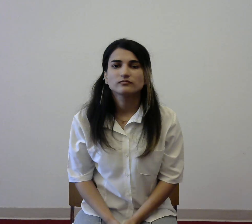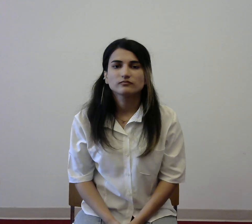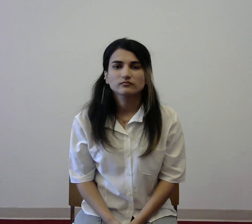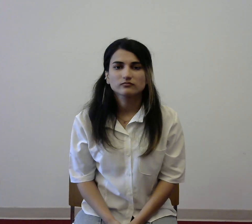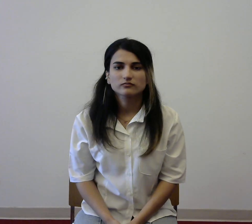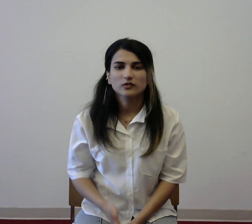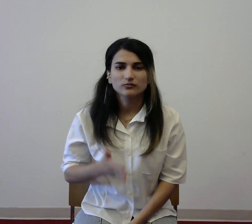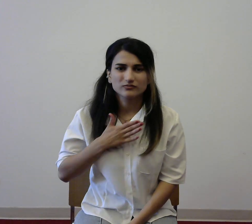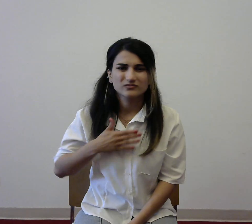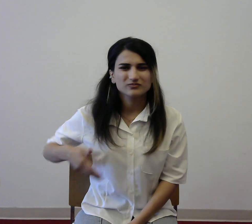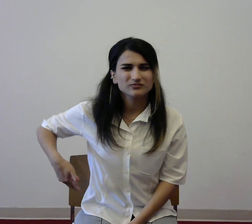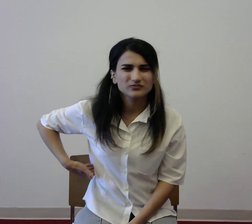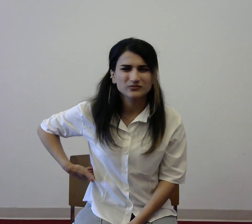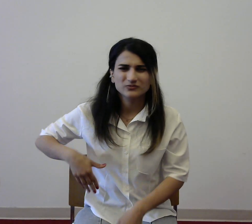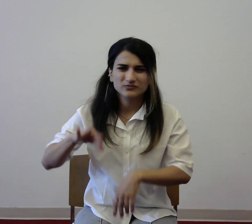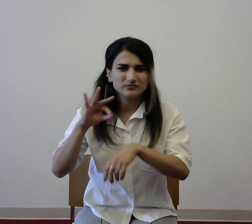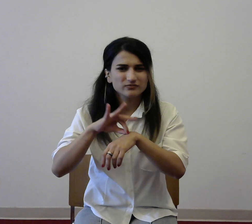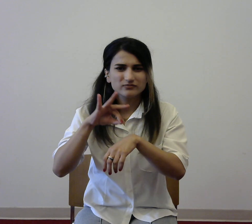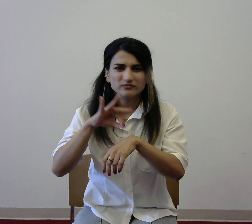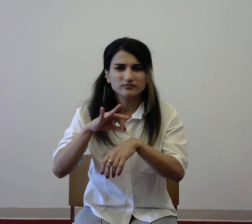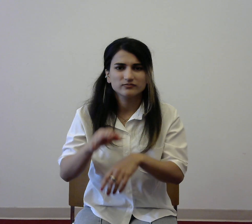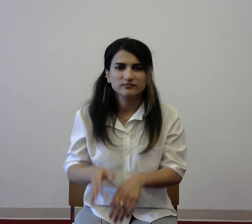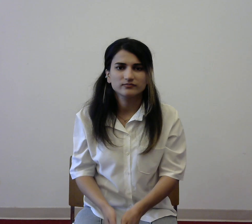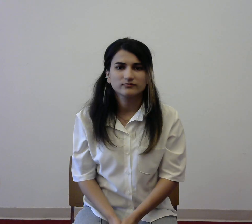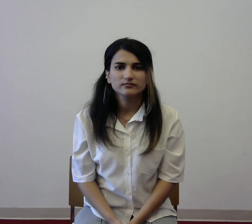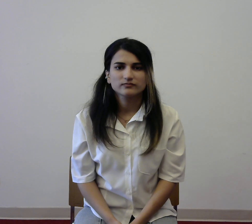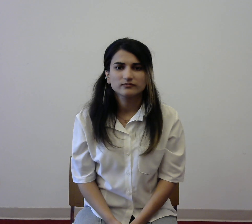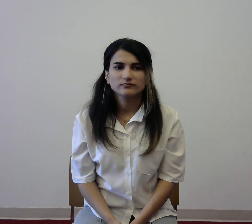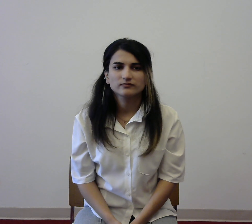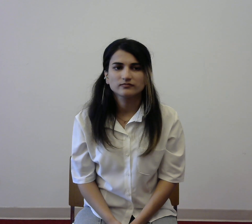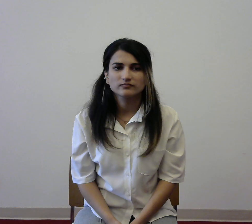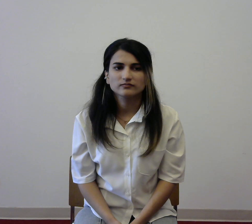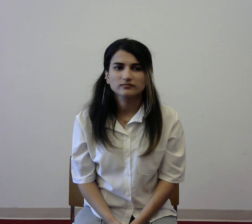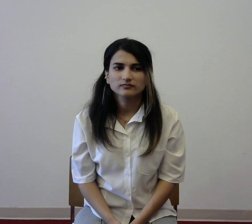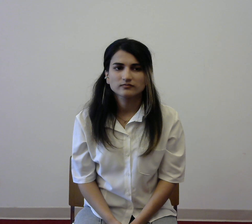Mənim belim ağrıyır